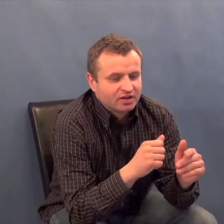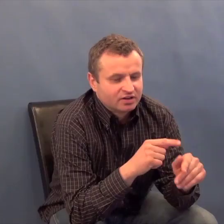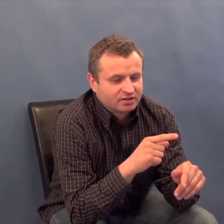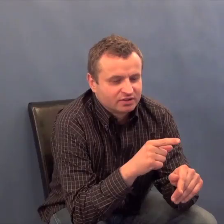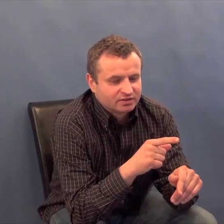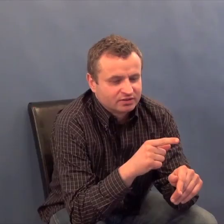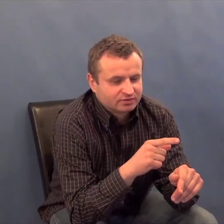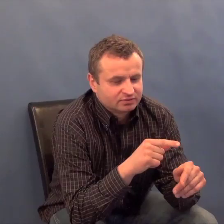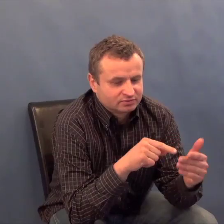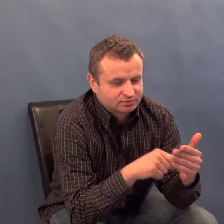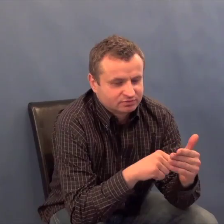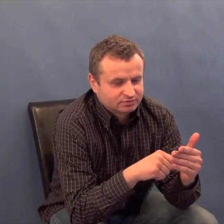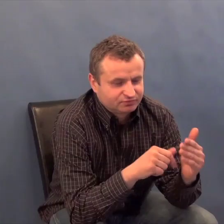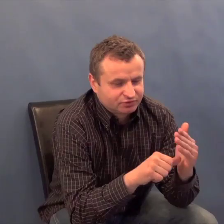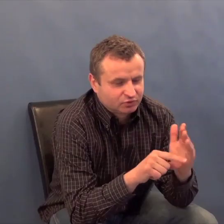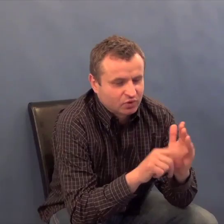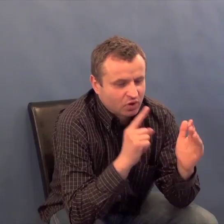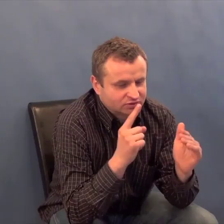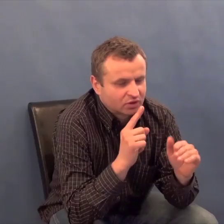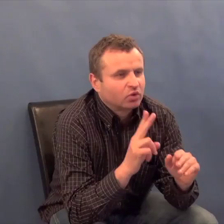Wtedy jest wycieczka do Olsztyna.